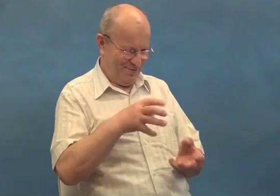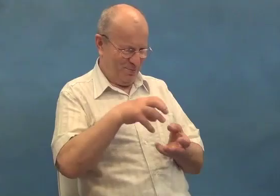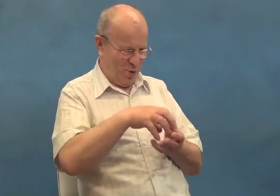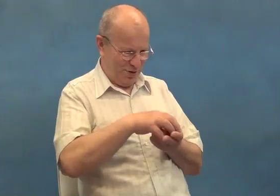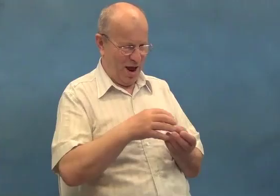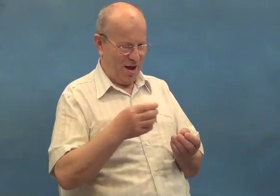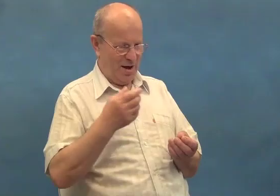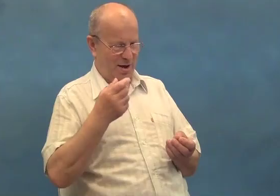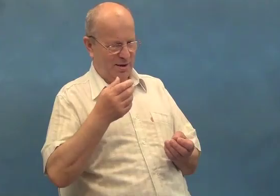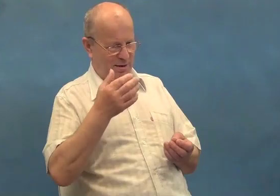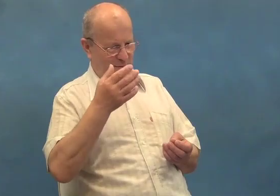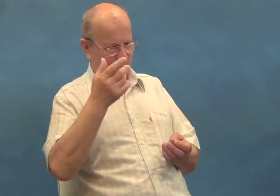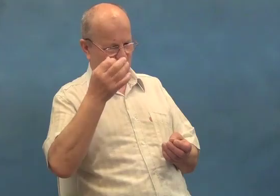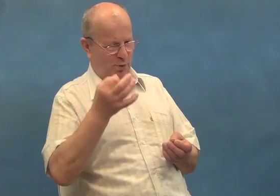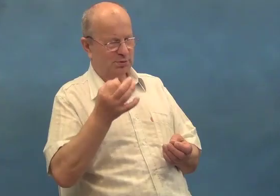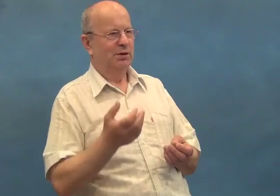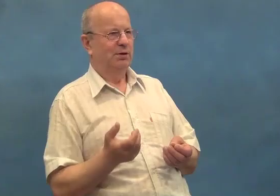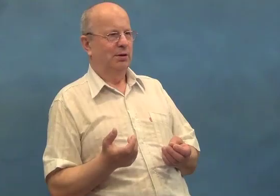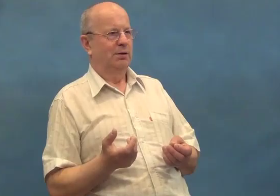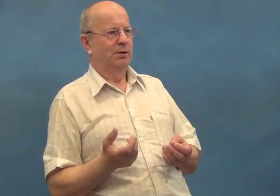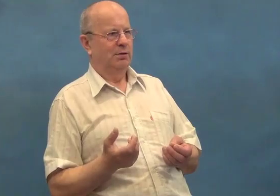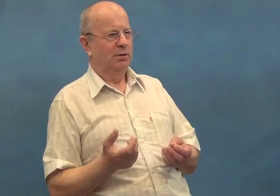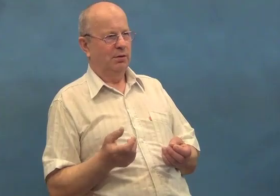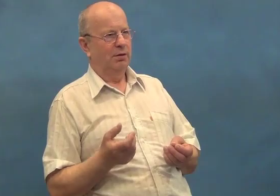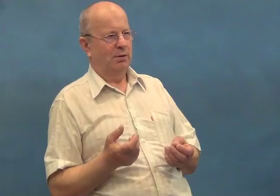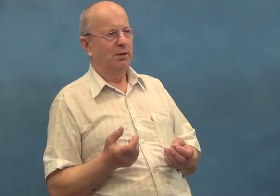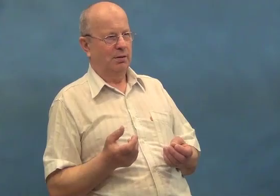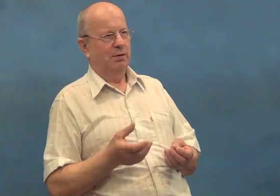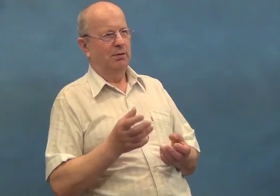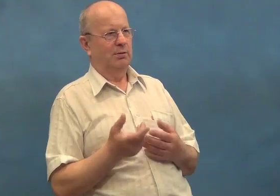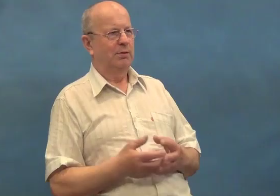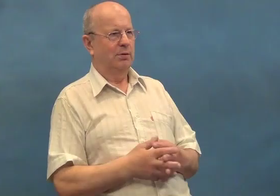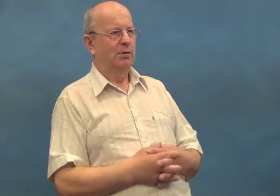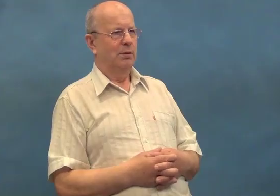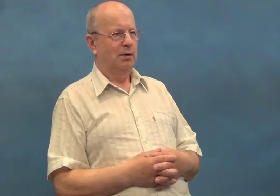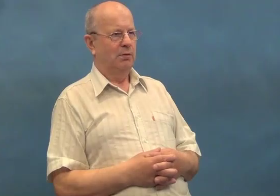Jest hamburger i coś procentowego.